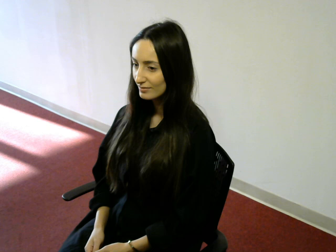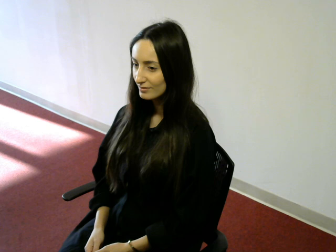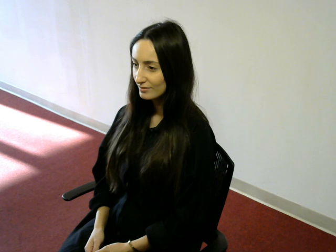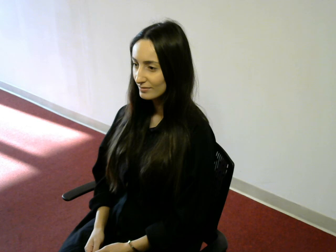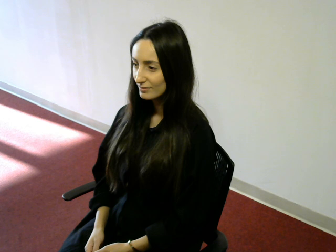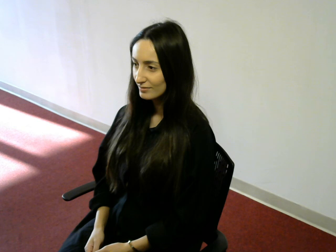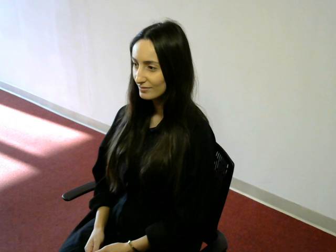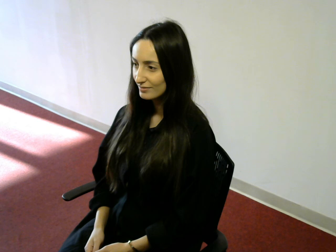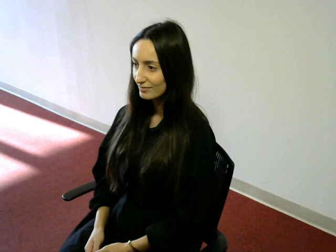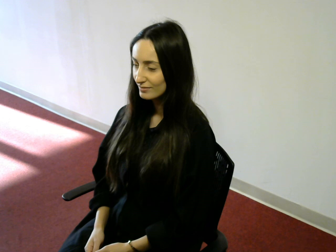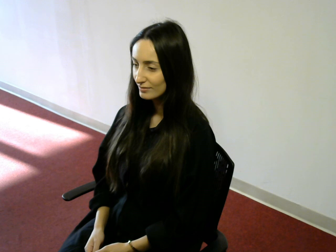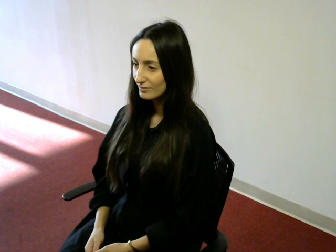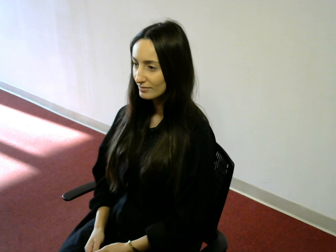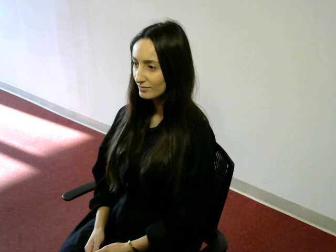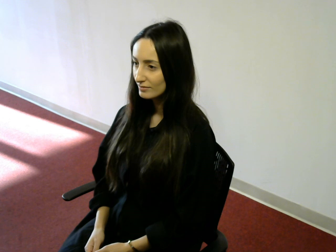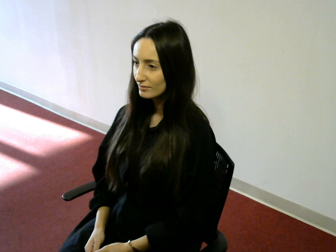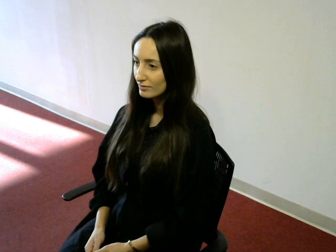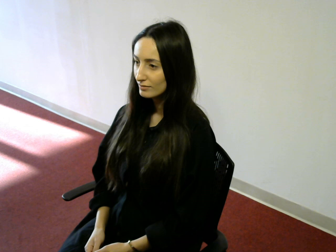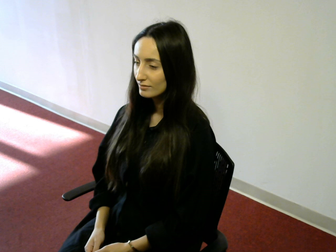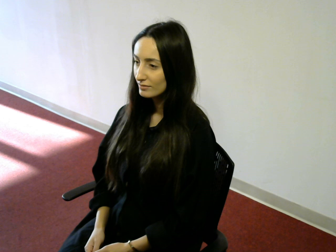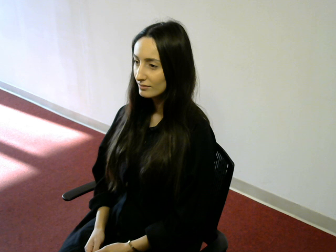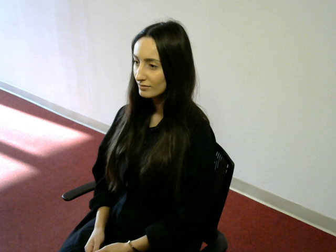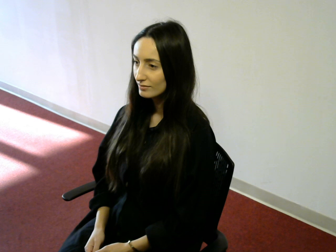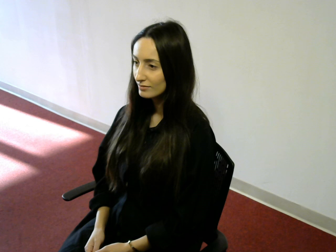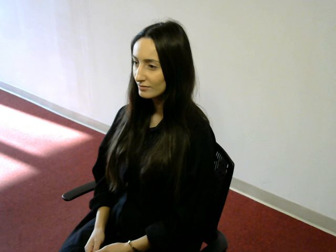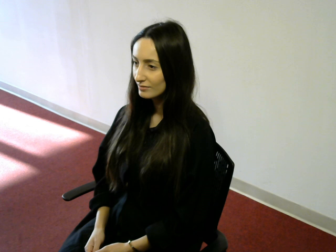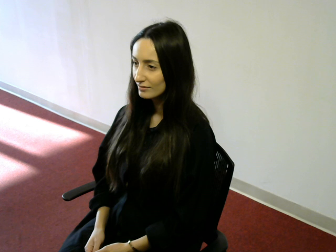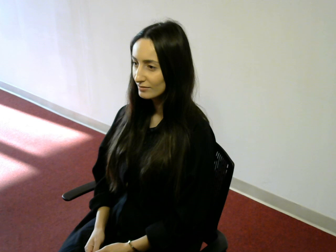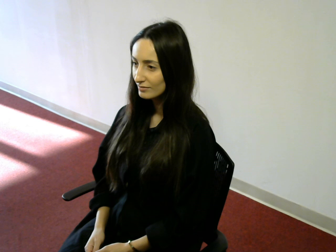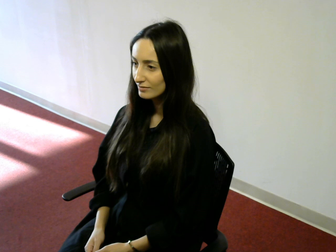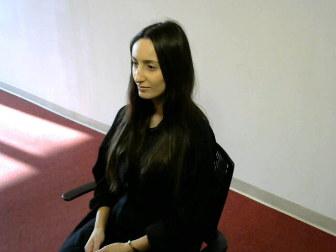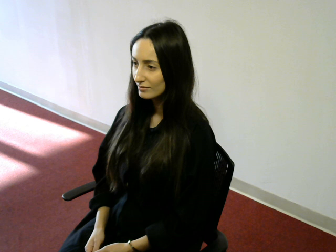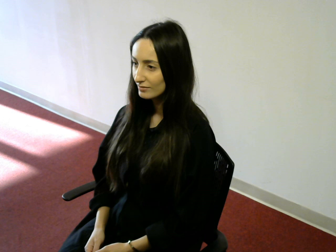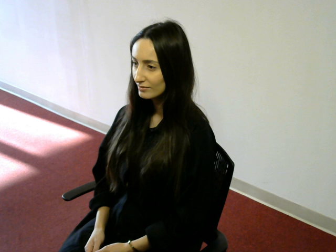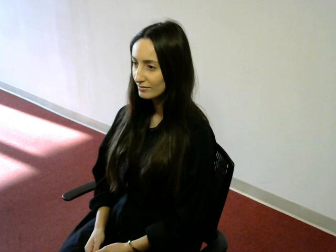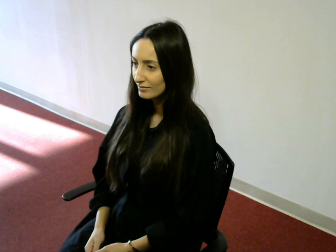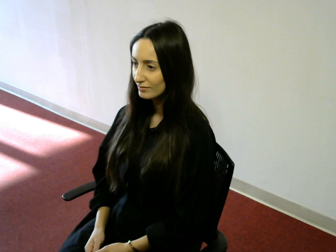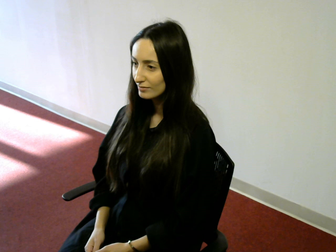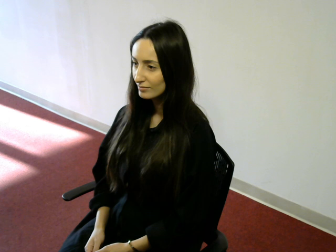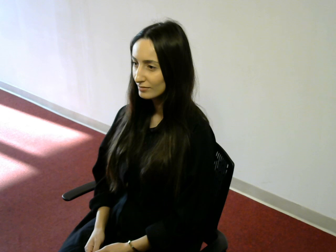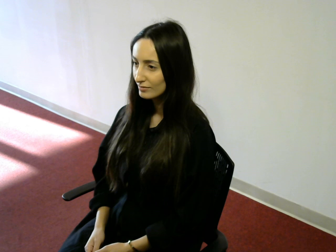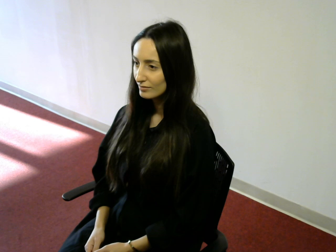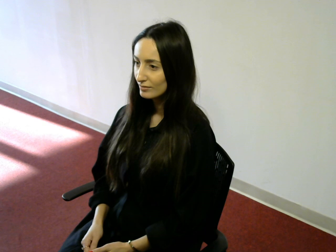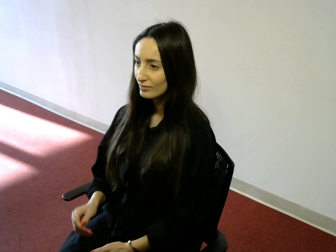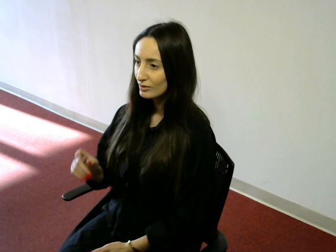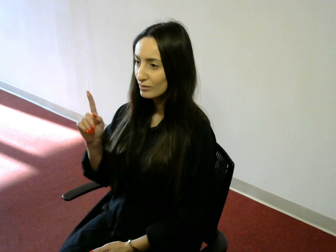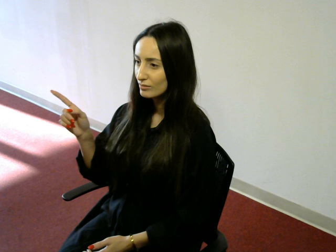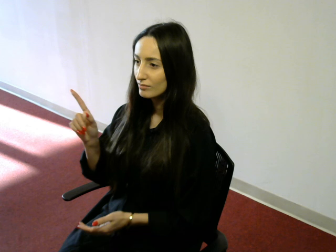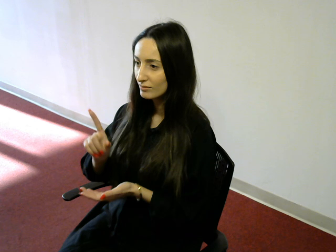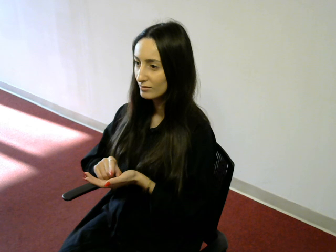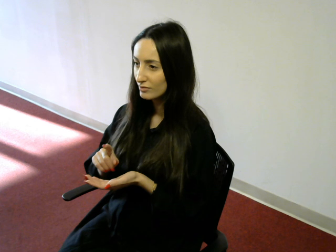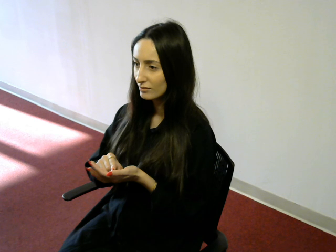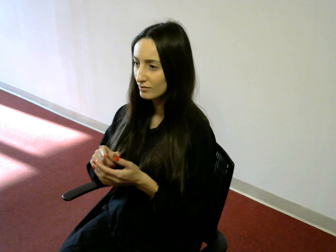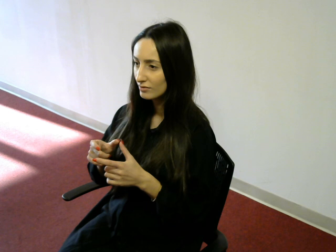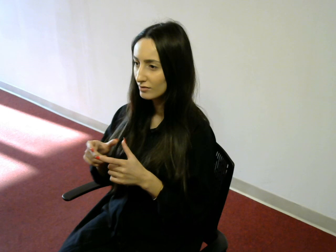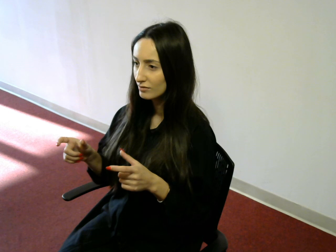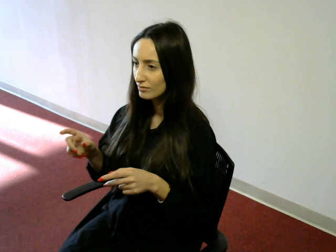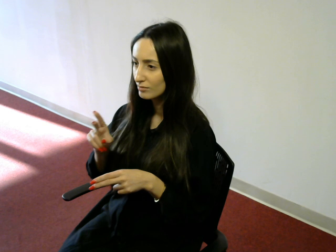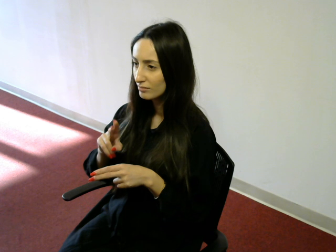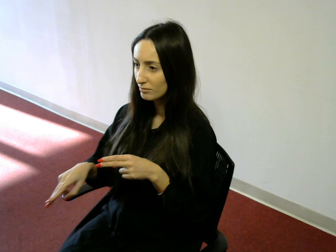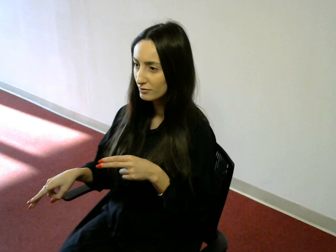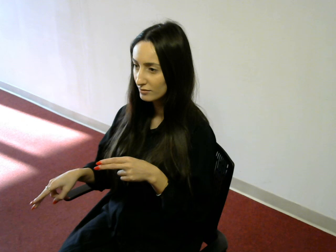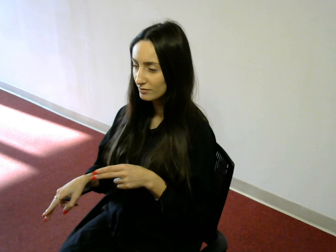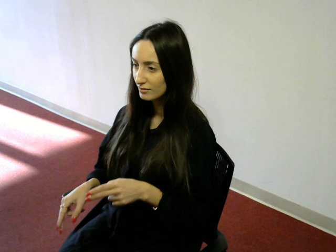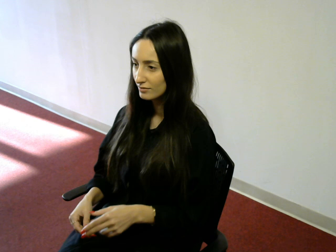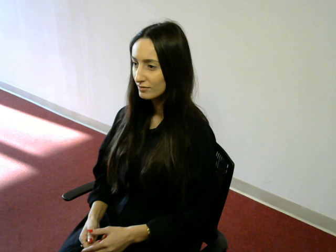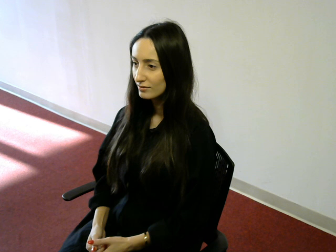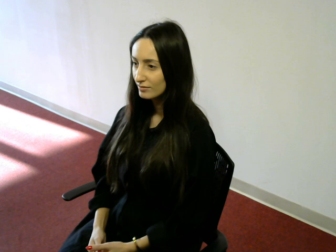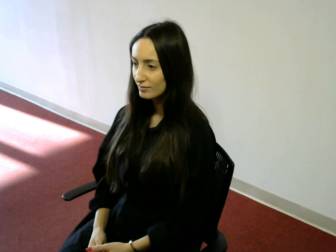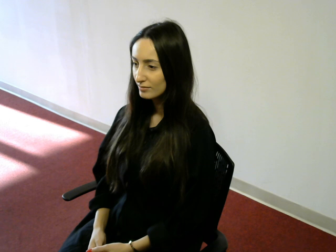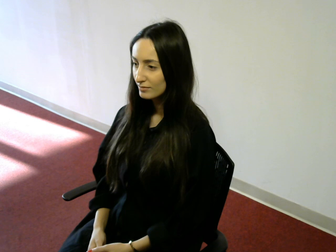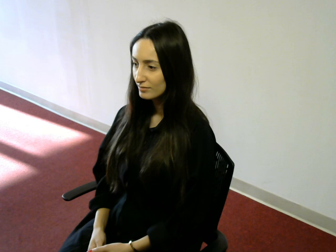O pensiya kartını itirib